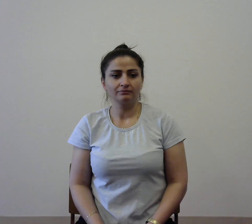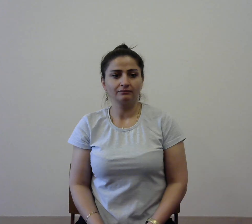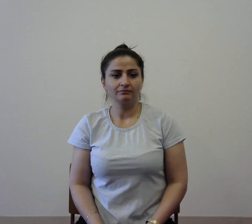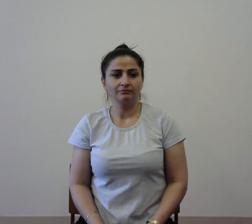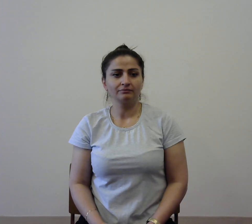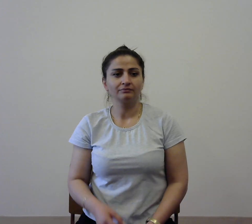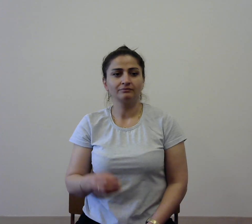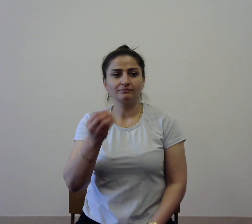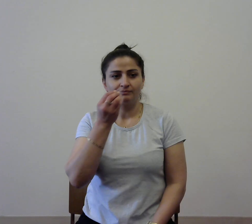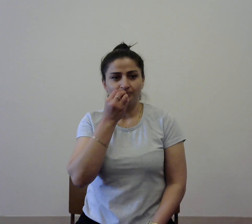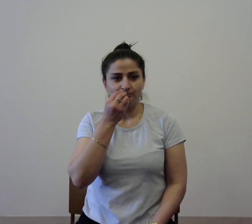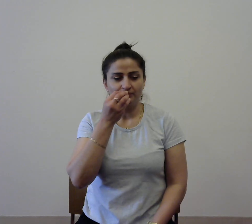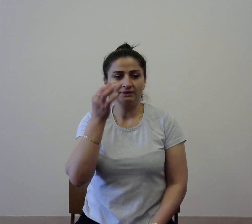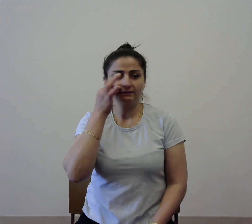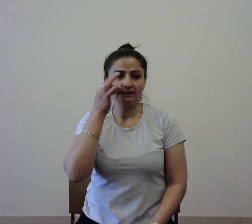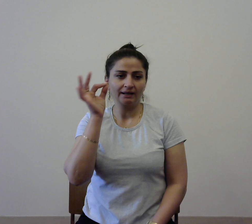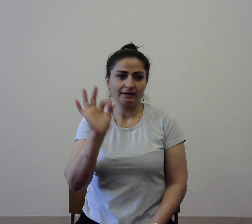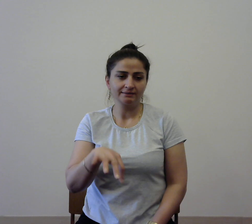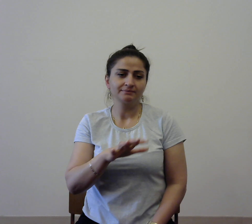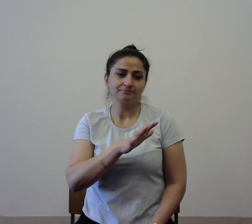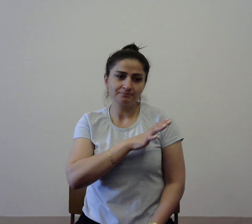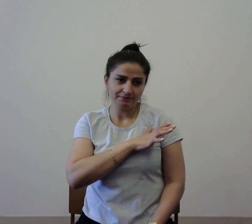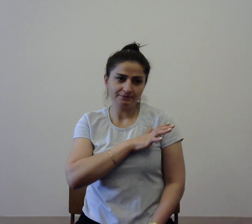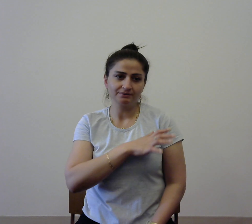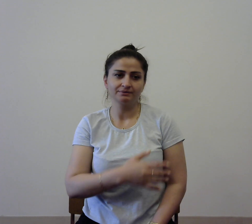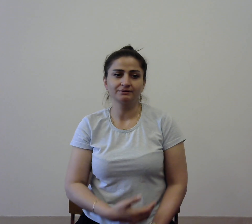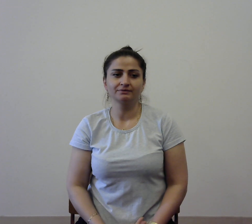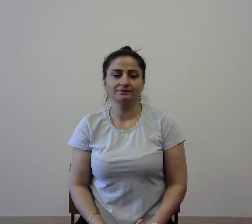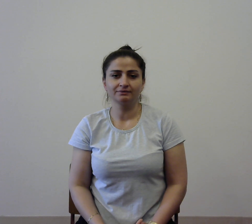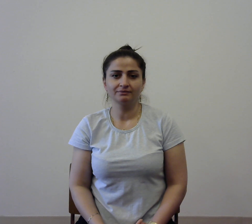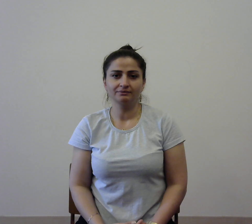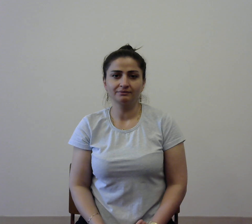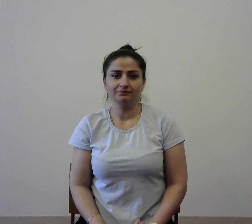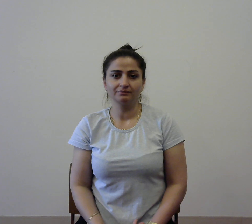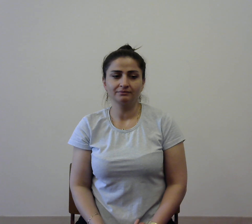Yemək dadlı idi